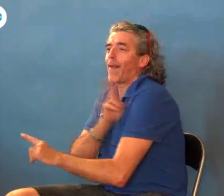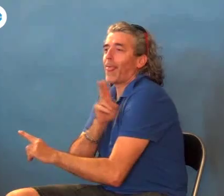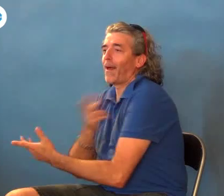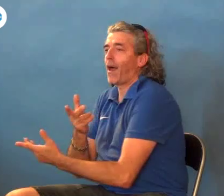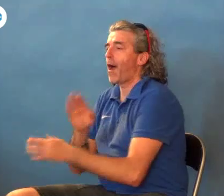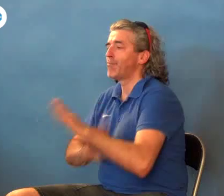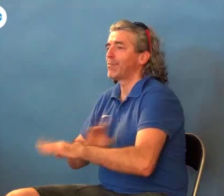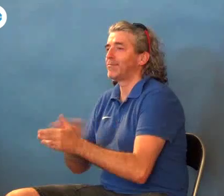Urodziło się więcej żab.